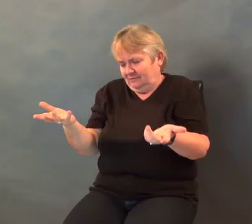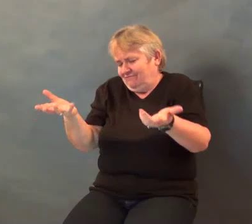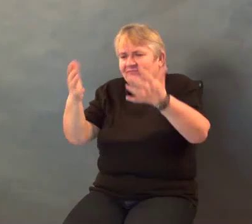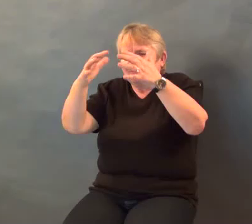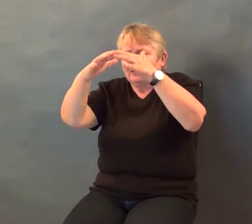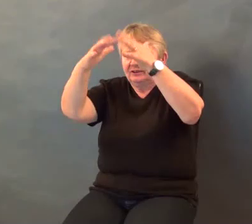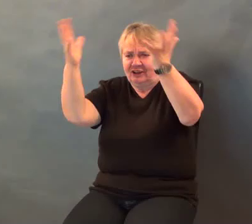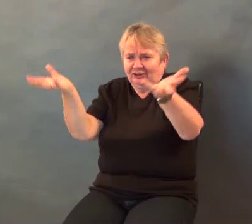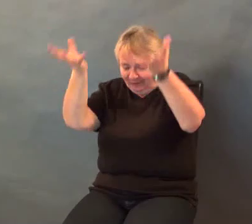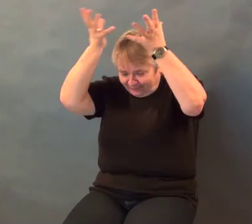To było coś dużego i było na głowie tej dużej Myszki Miki.